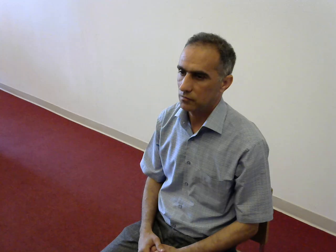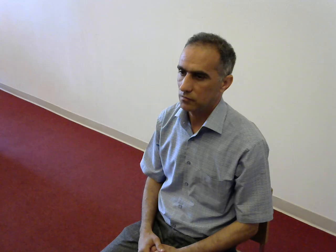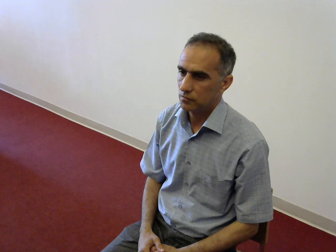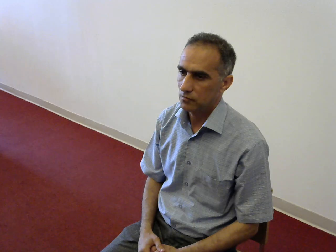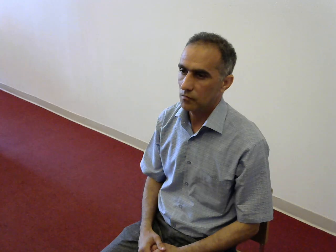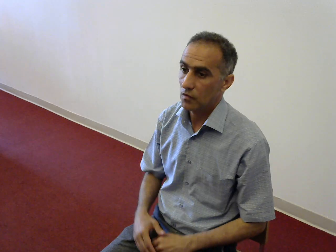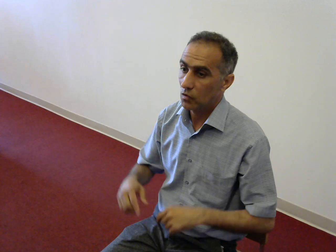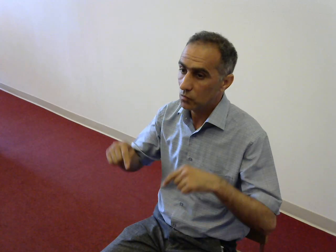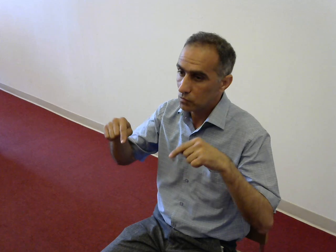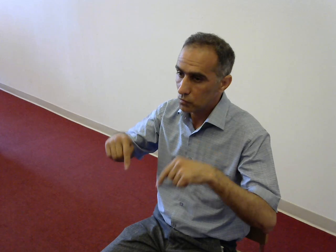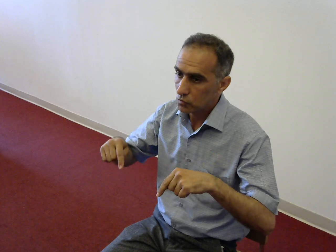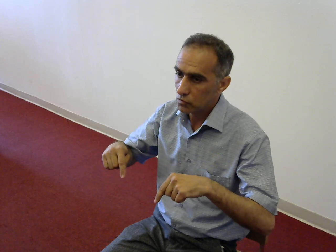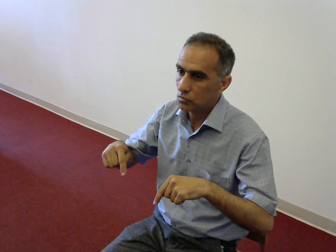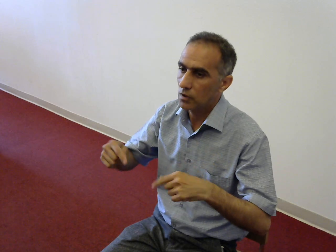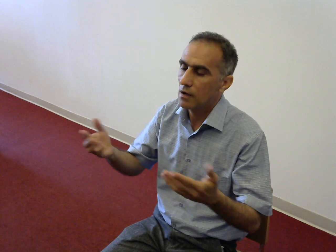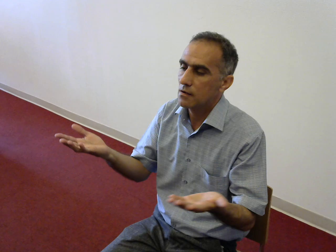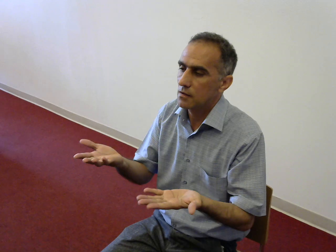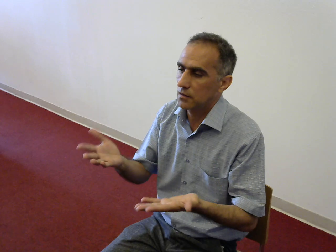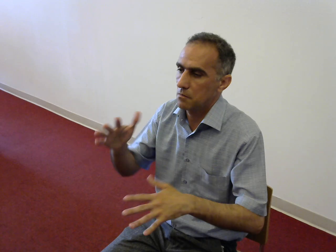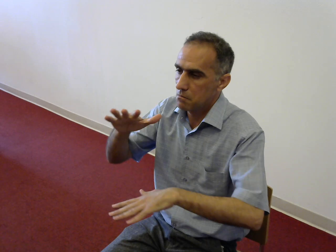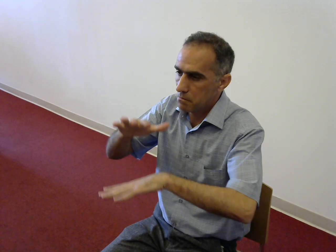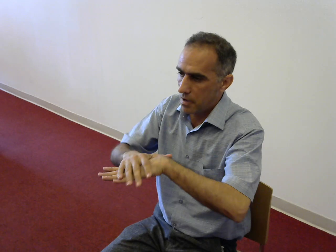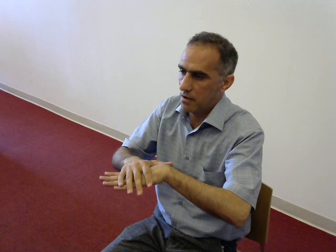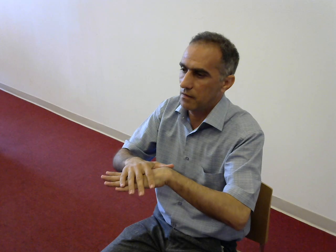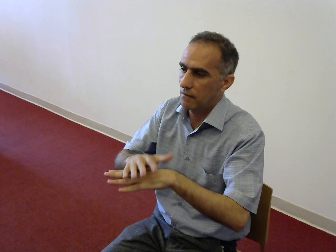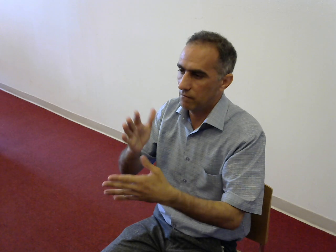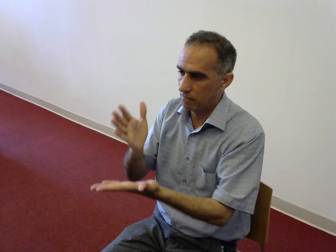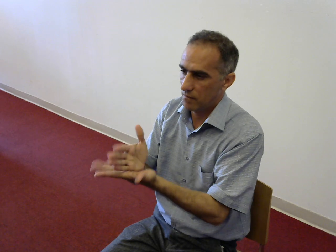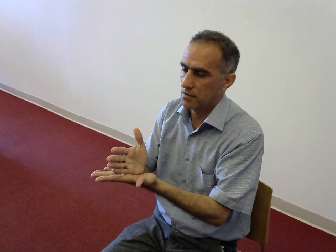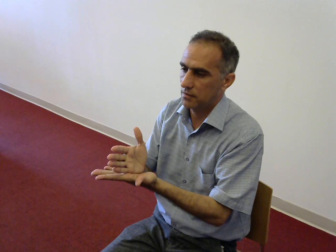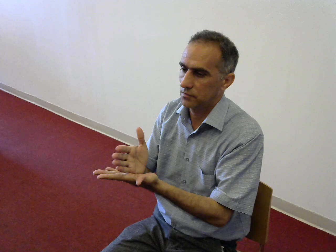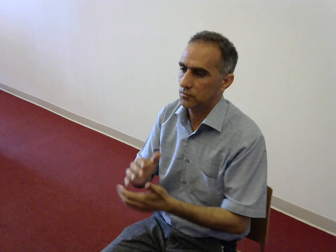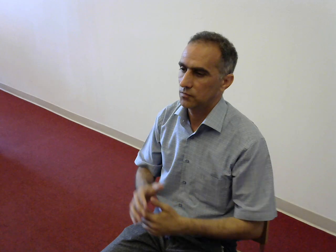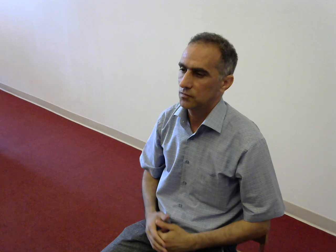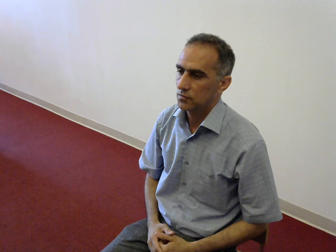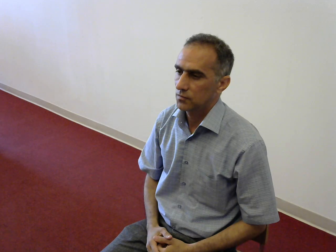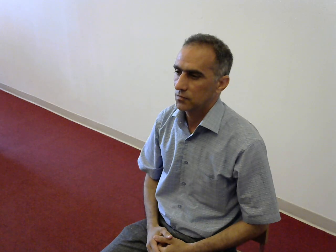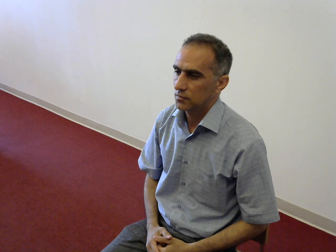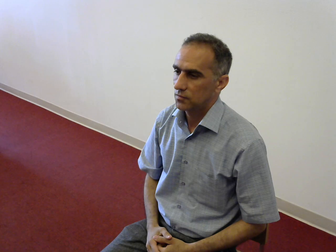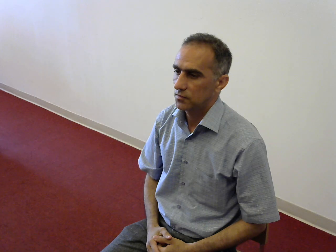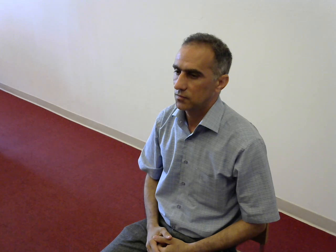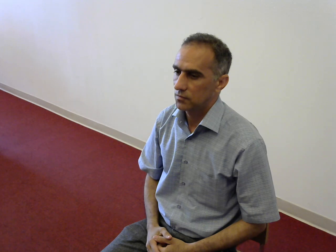Burda harda bank var?